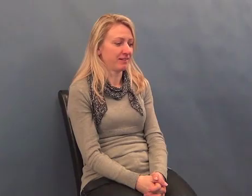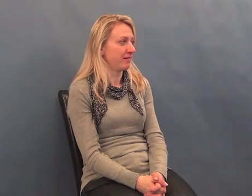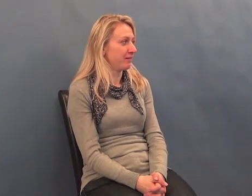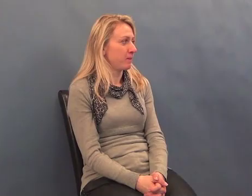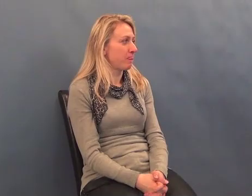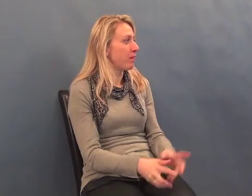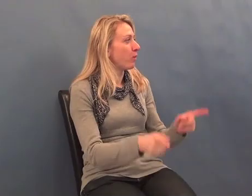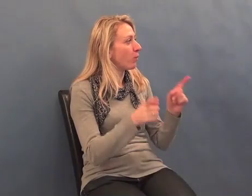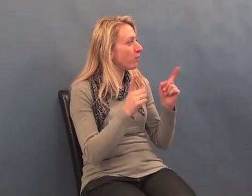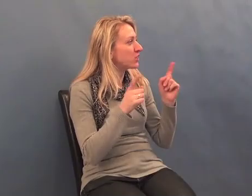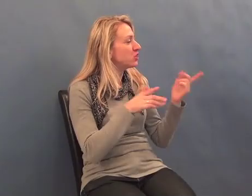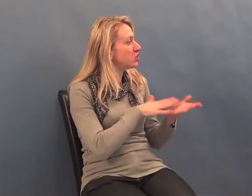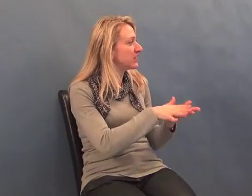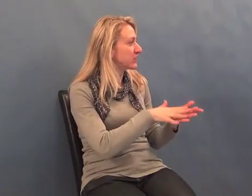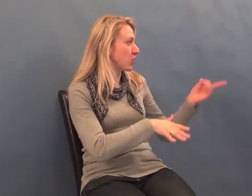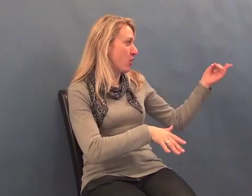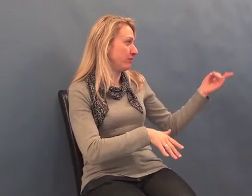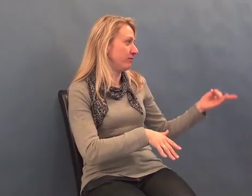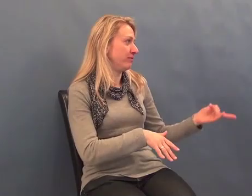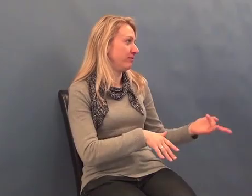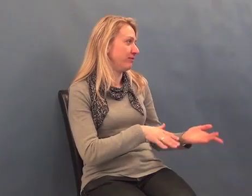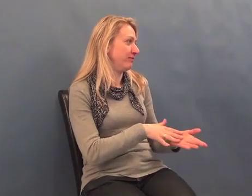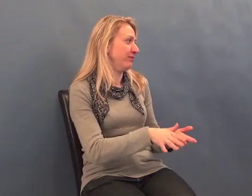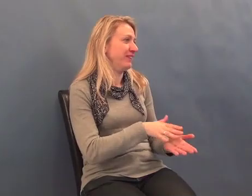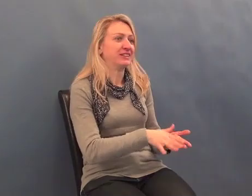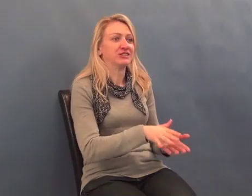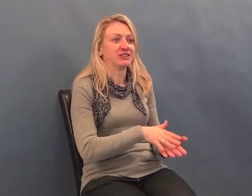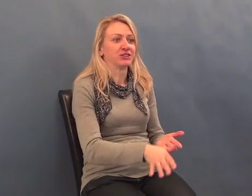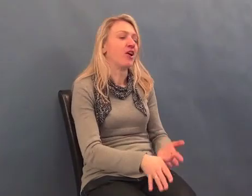Uwaga, tam jest ślisko.